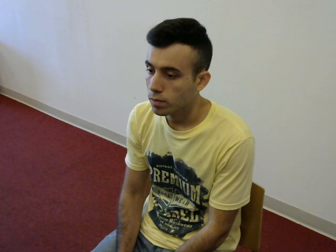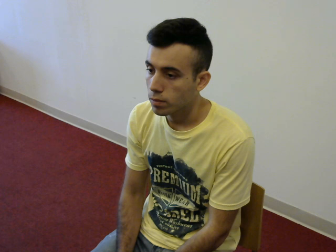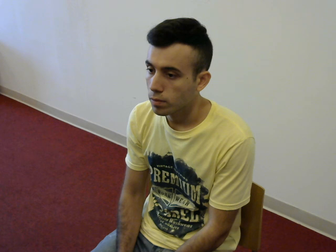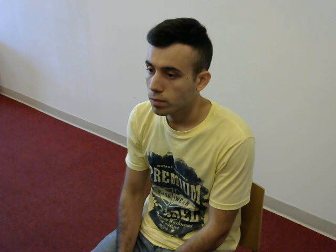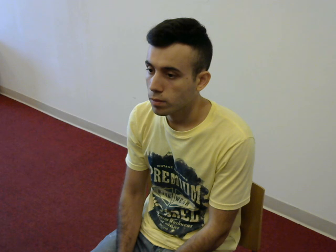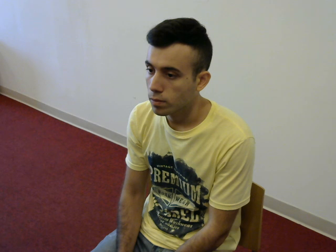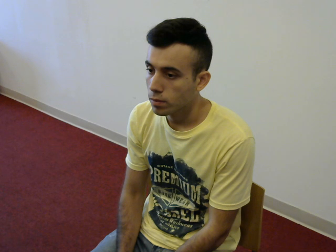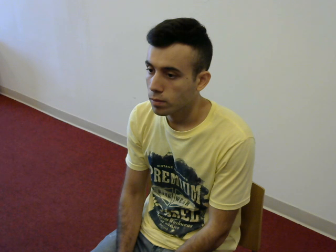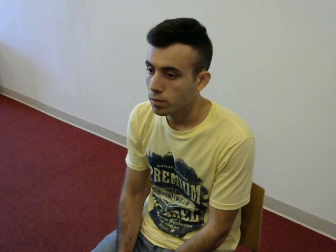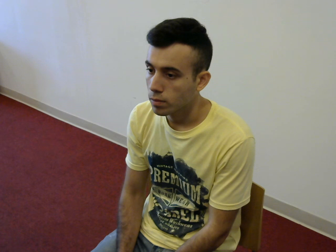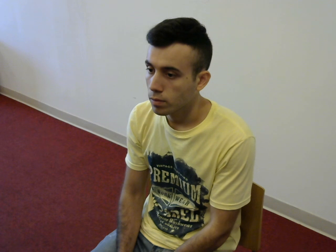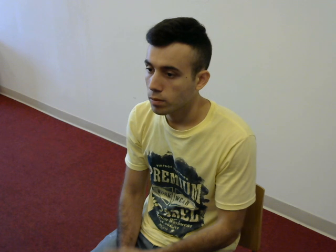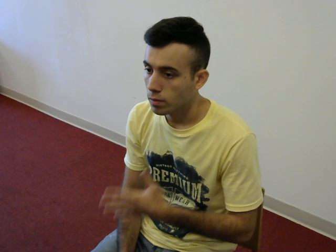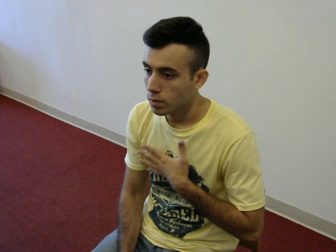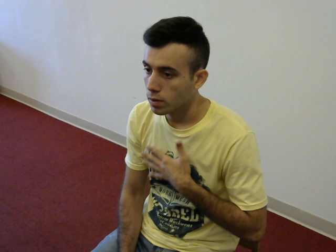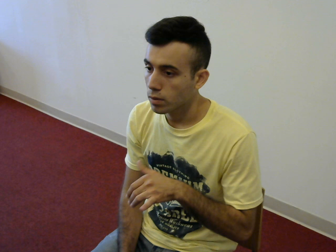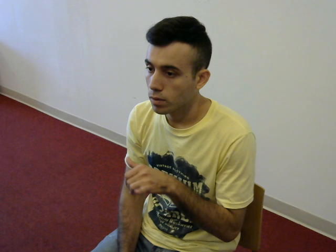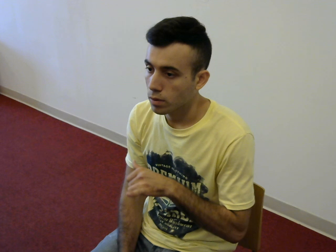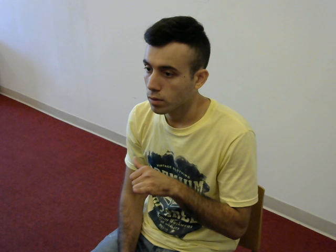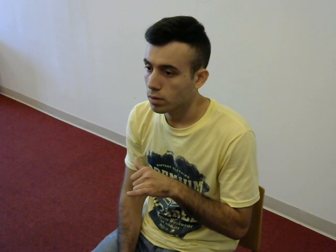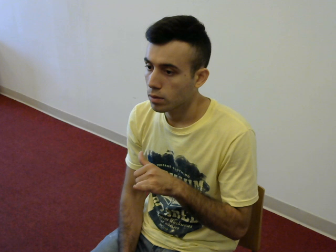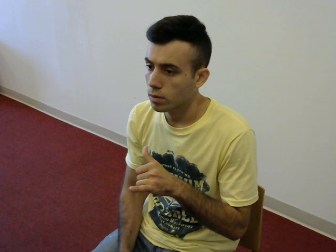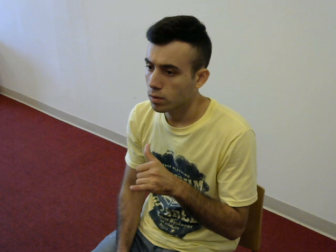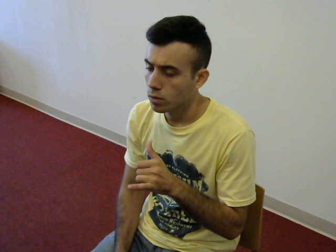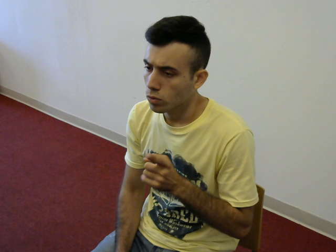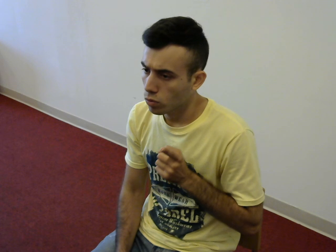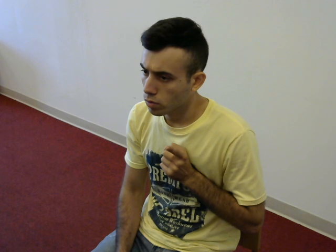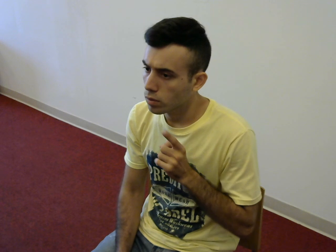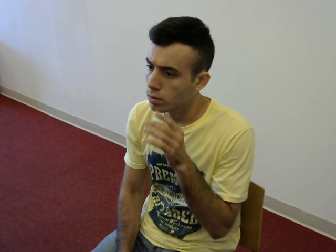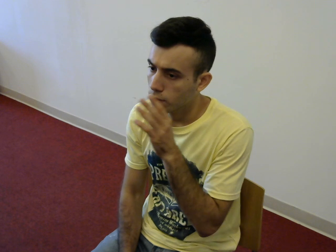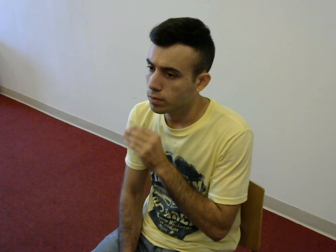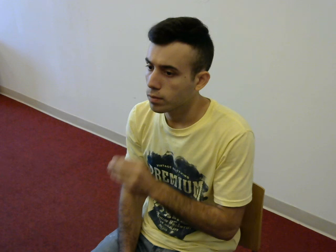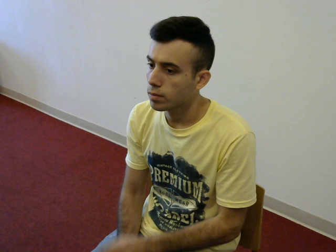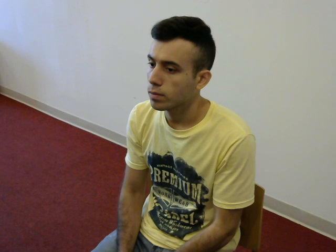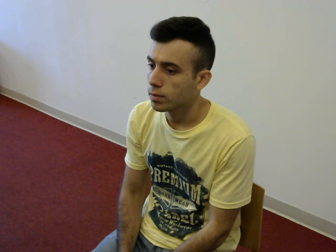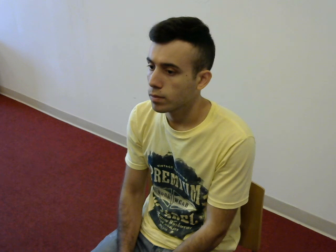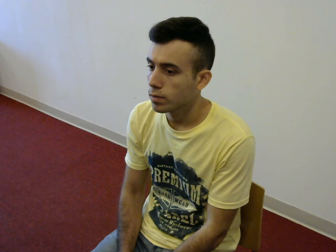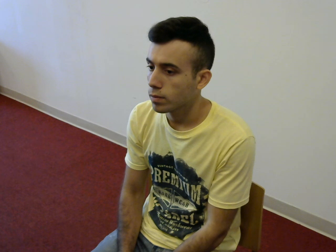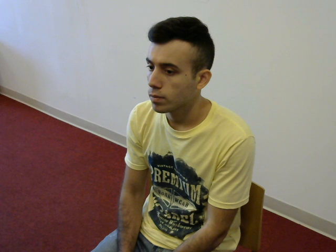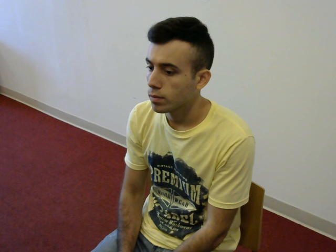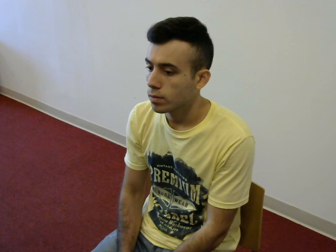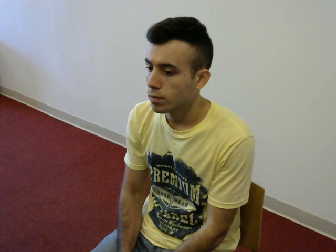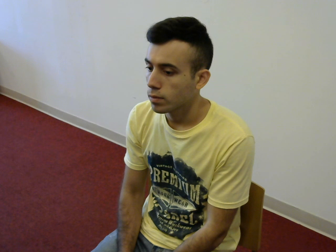Mən harda gözləyə bilərəm?